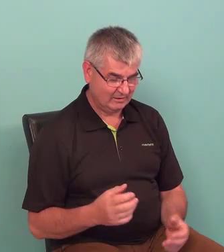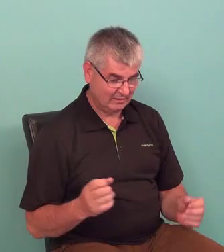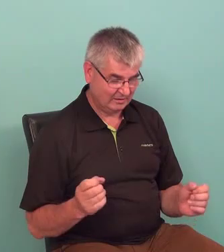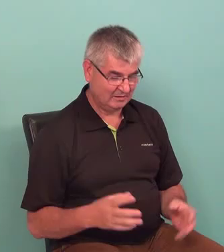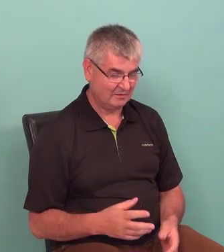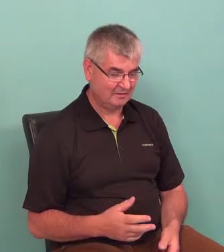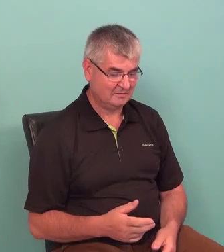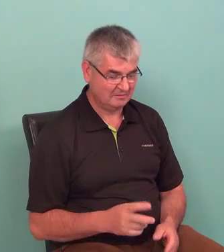Kino.